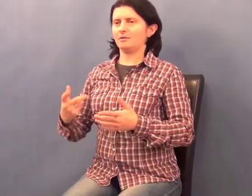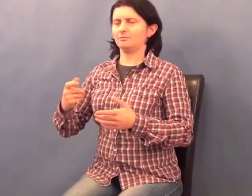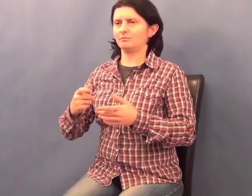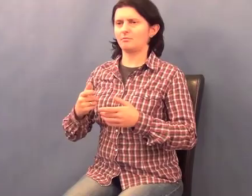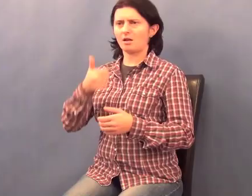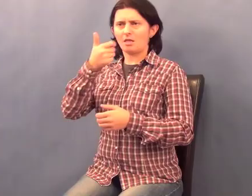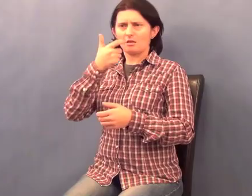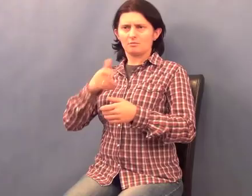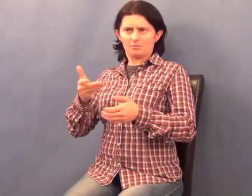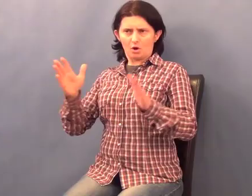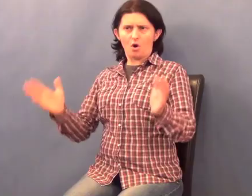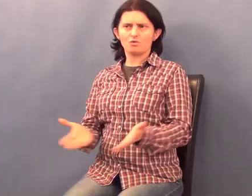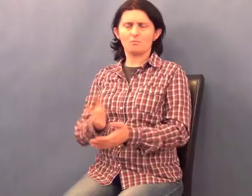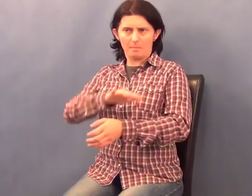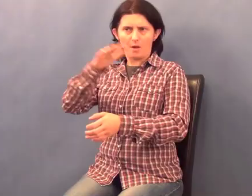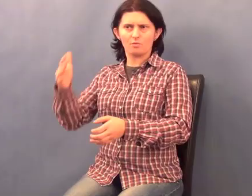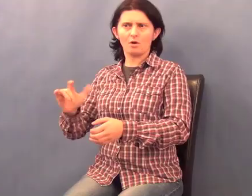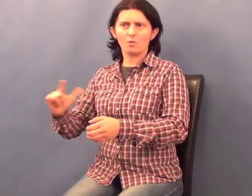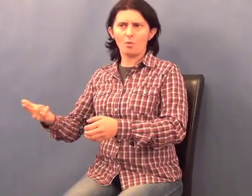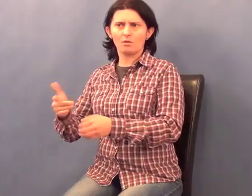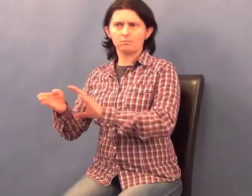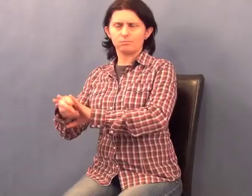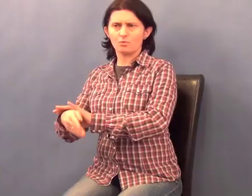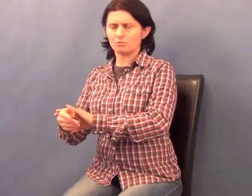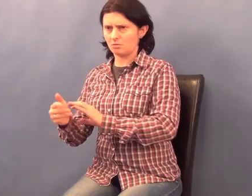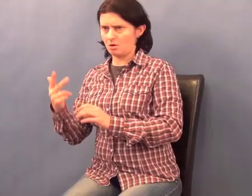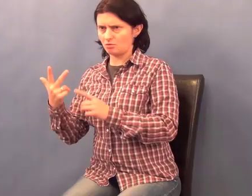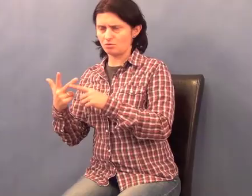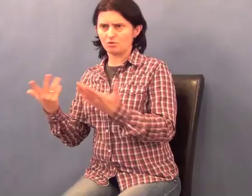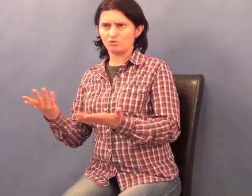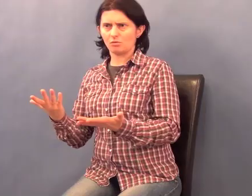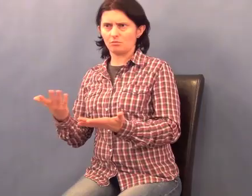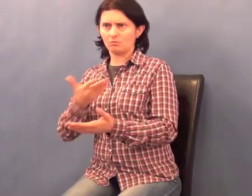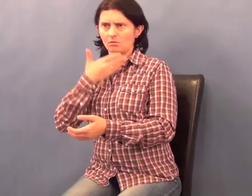Zauważa, że jeden koszyk jest przepełniony, drugi jest pusty, a nie ma trzeciego, gdzie jest?